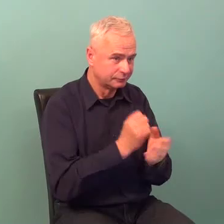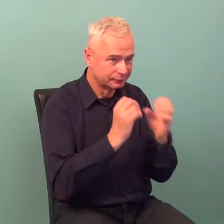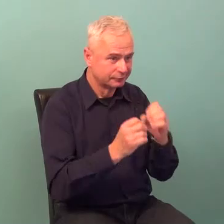Tak.